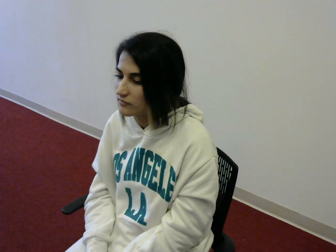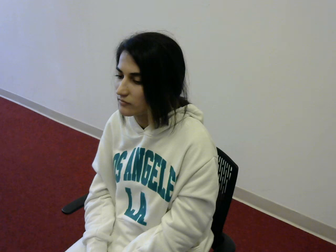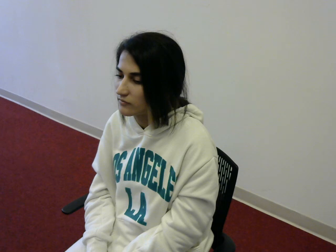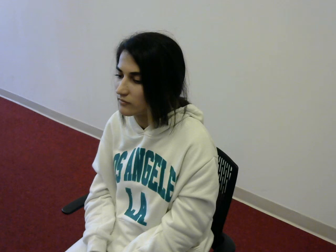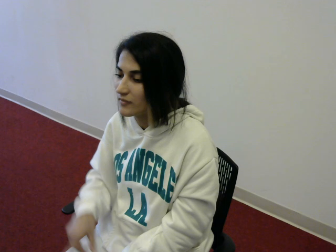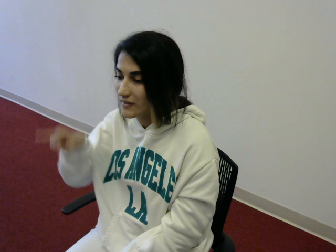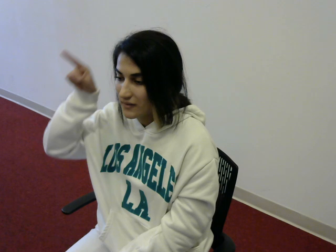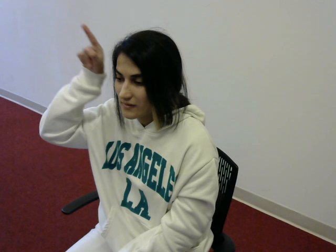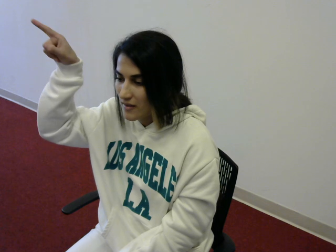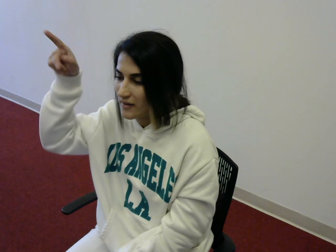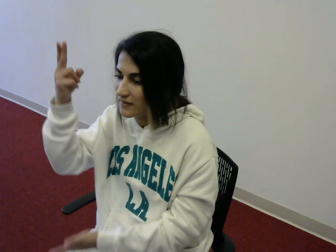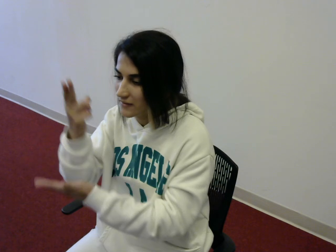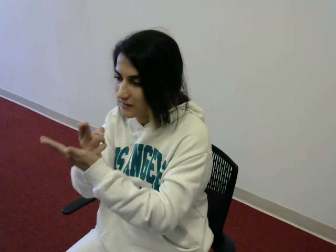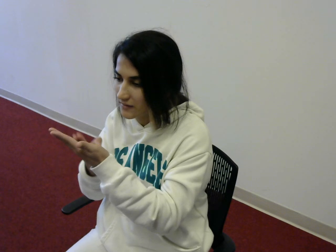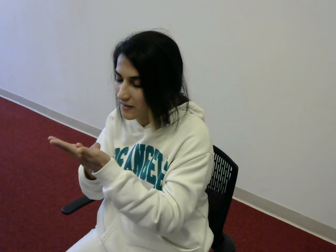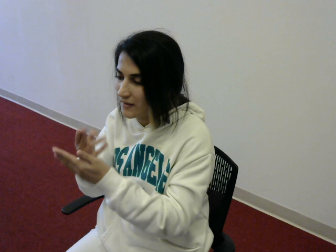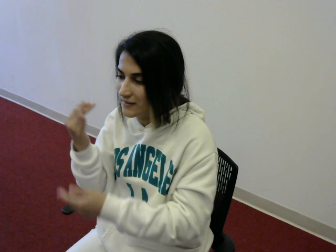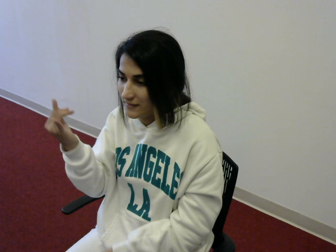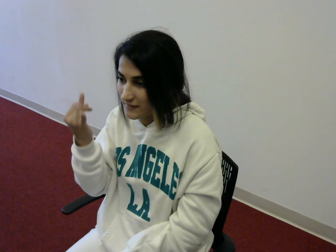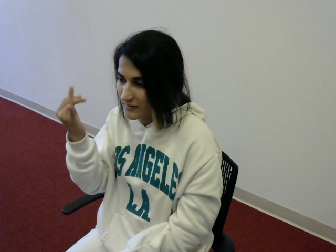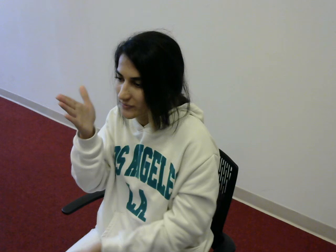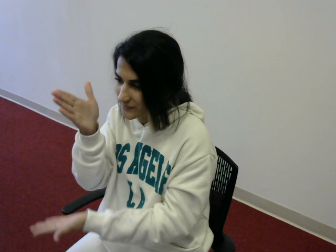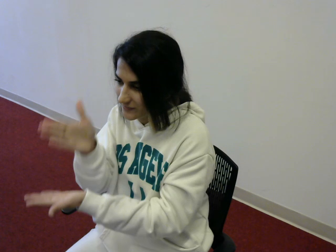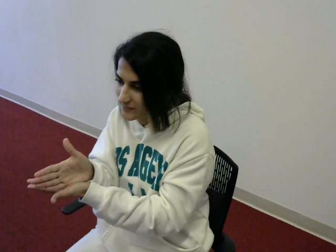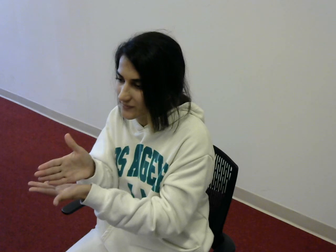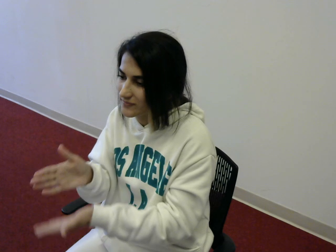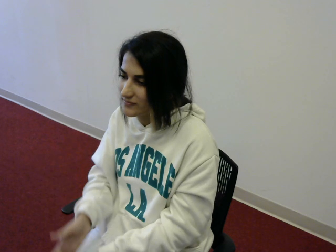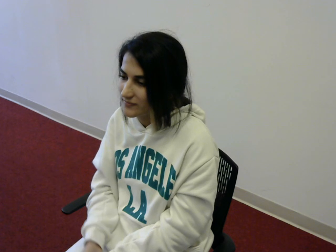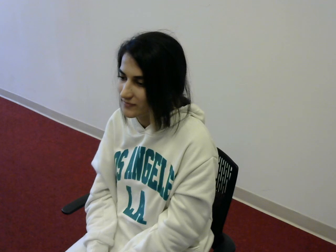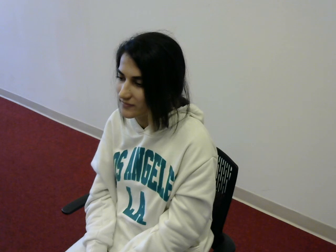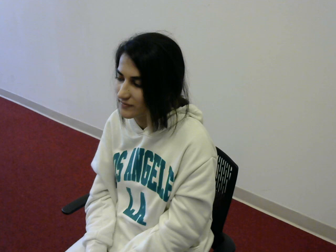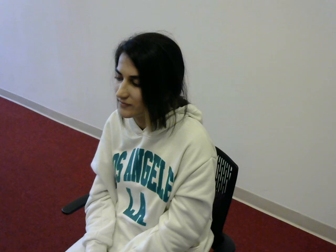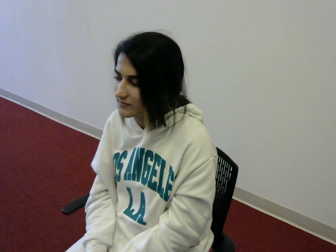Onun rəsmə marağı var